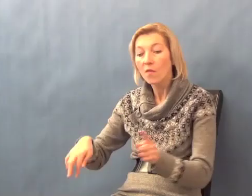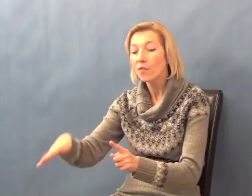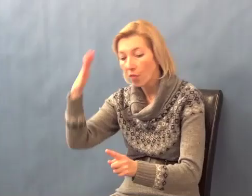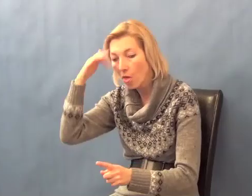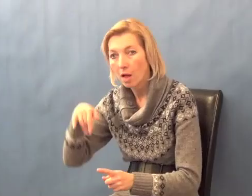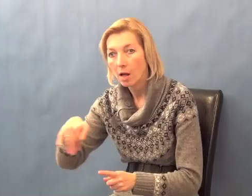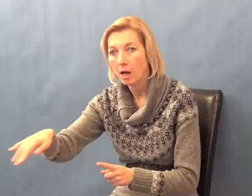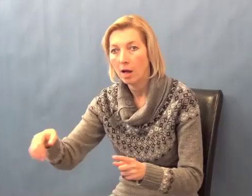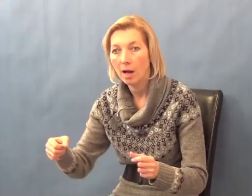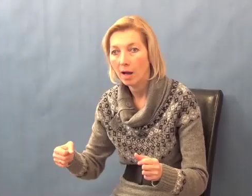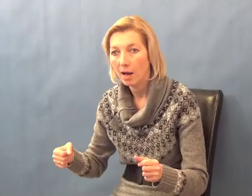Nie wolno tam iść, jeśli o tym wiesz.